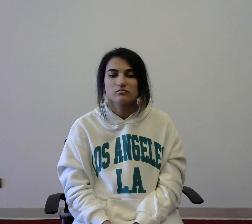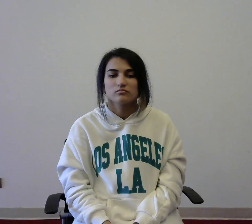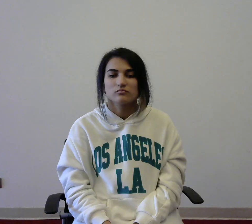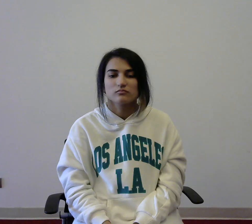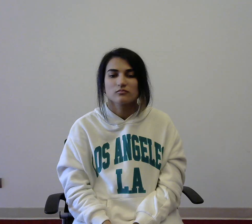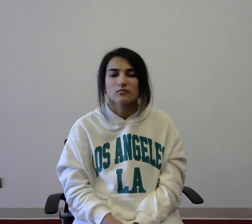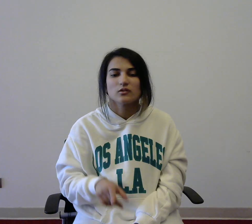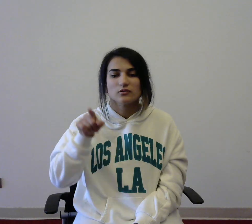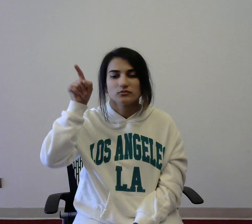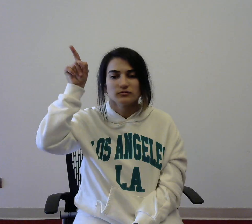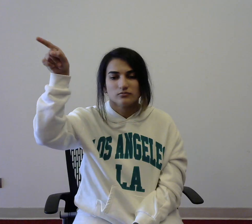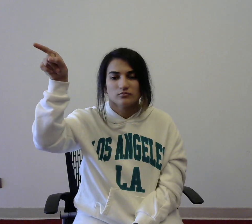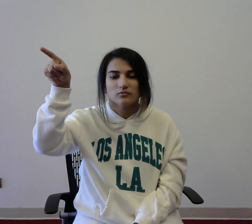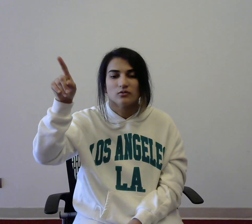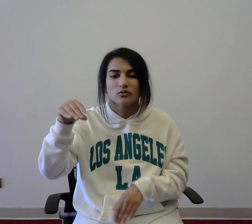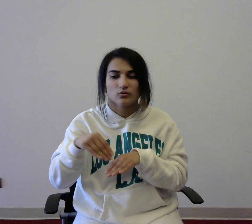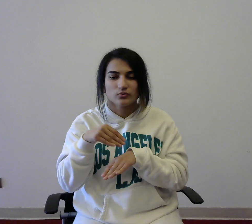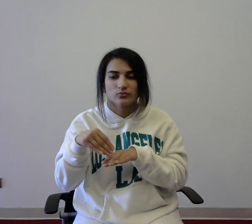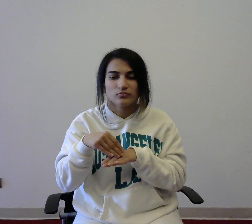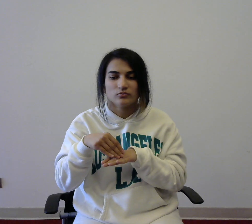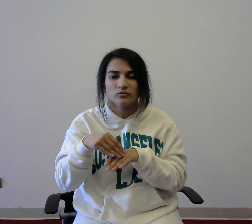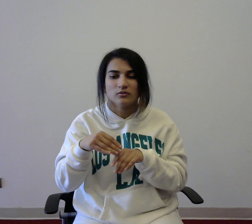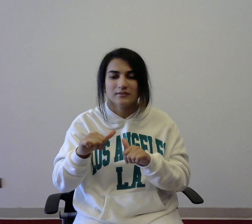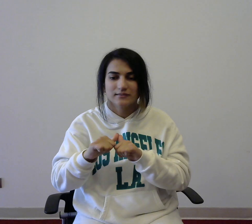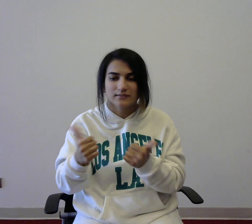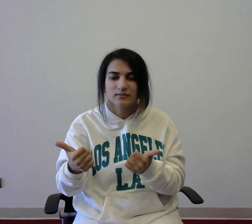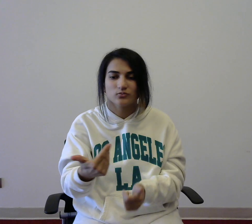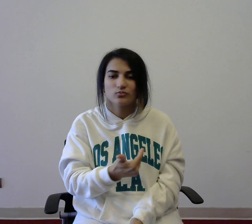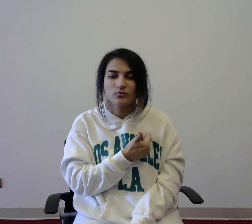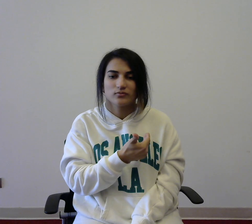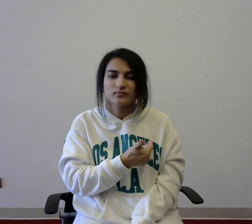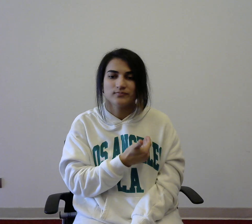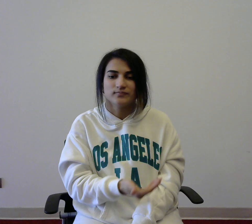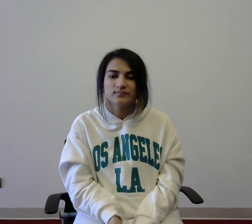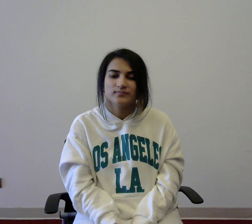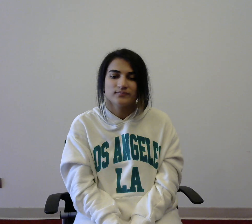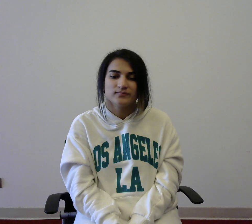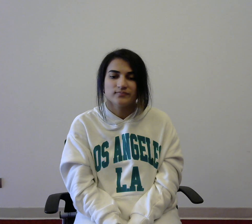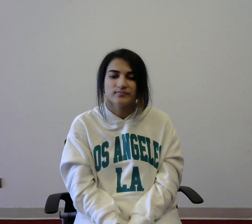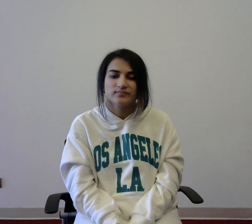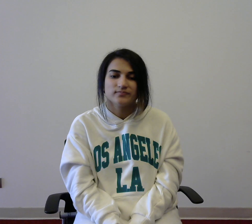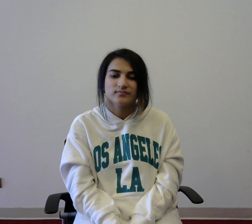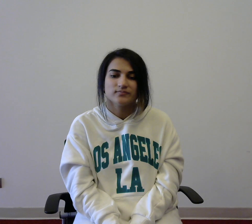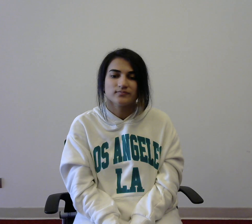O həyat yoldaşından ayrılmaq istəyir